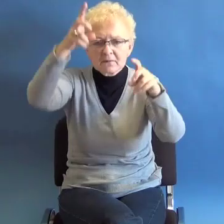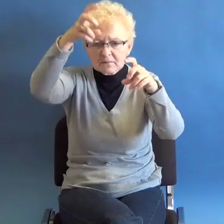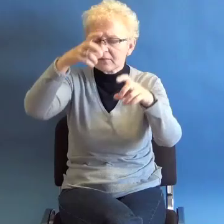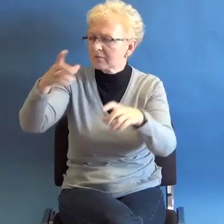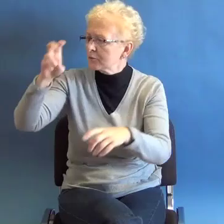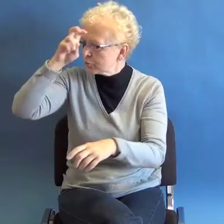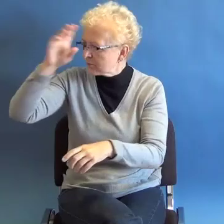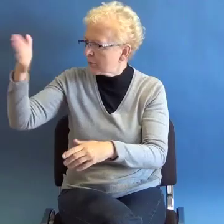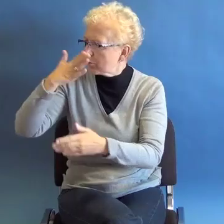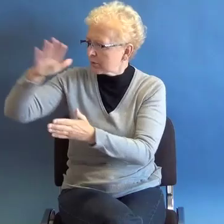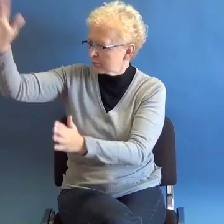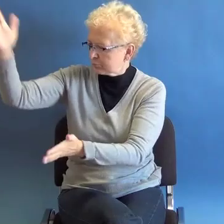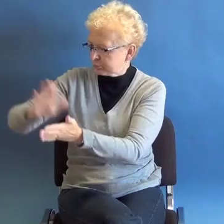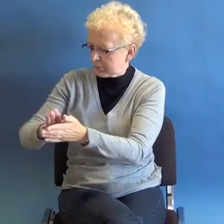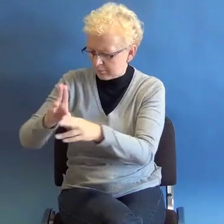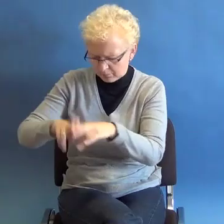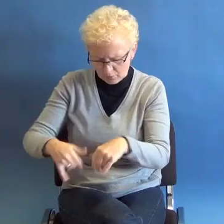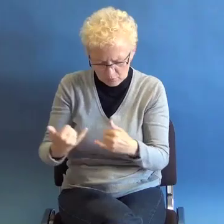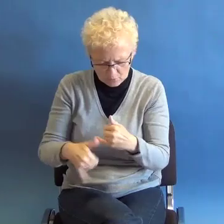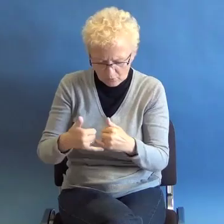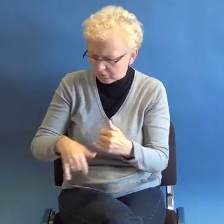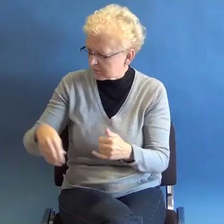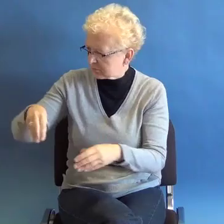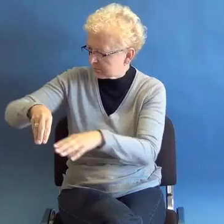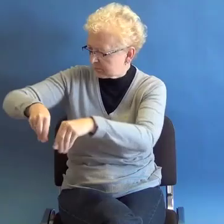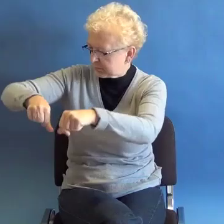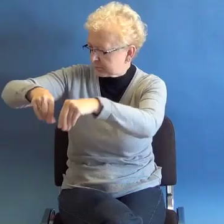Człowiek spłonął, pozostały tylko nogi, reszta była popiołem.